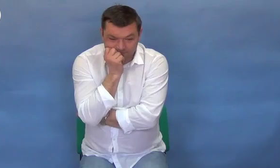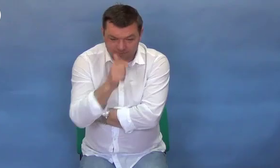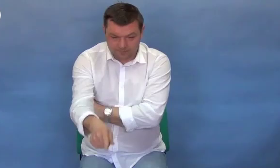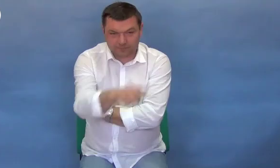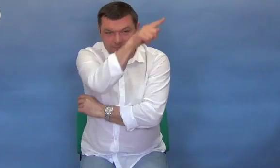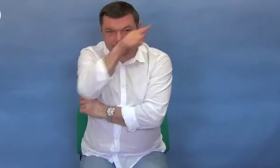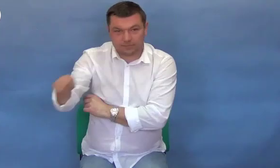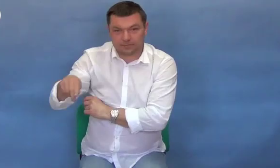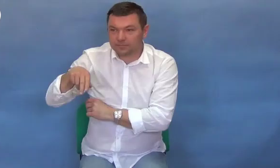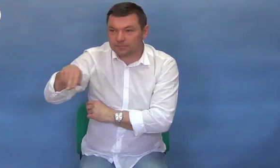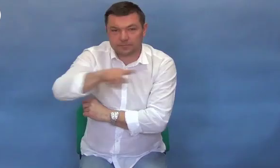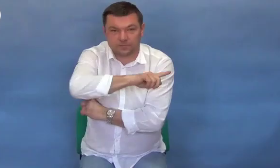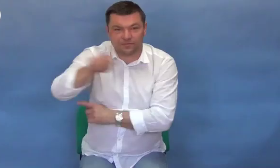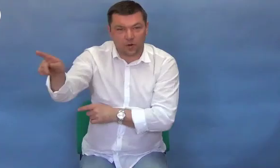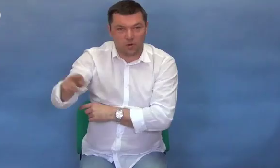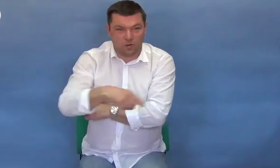Przekreślenie oznacza zakaz wejścia.